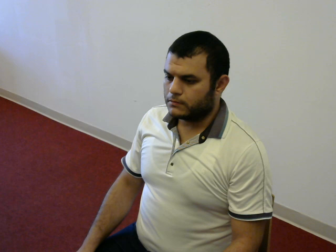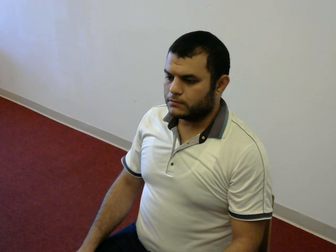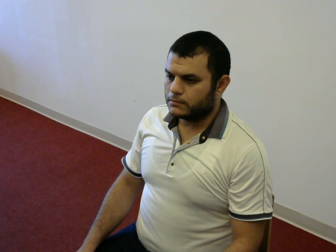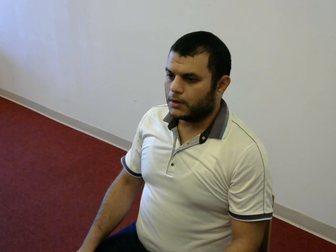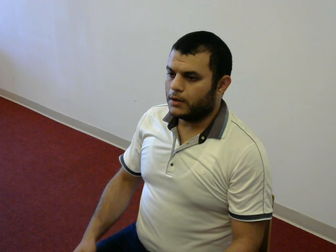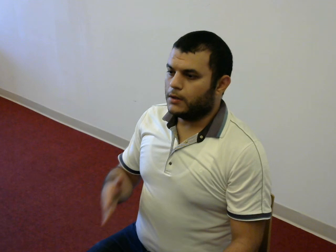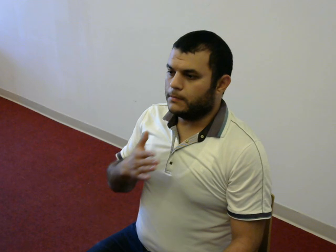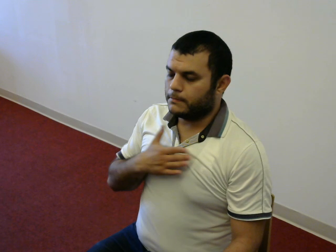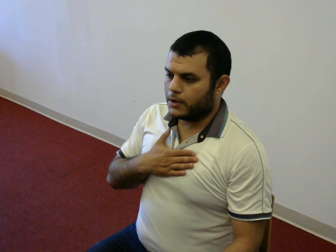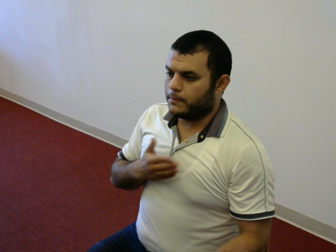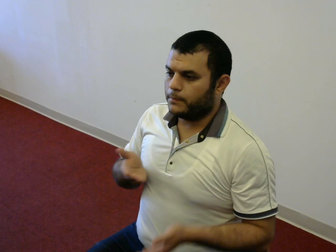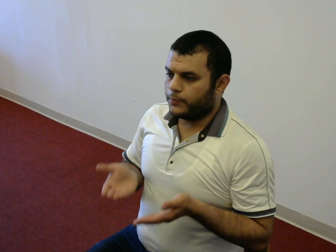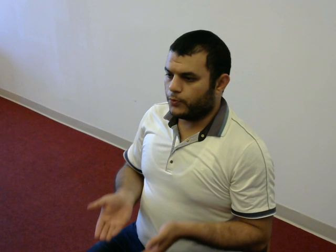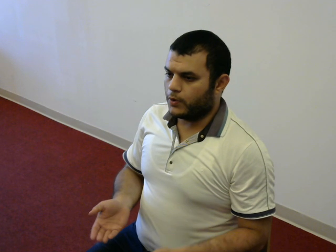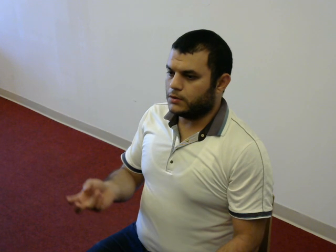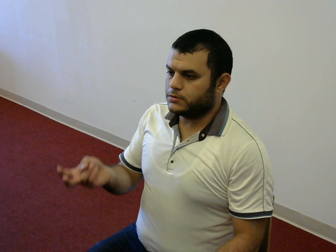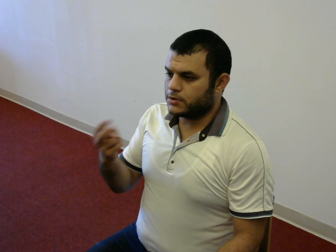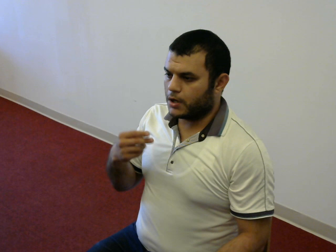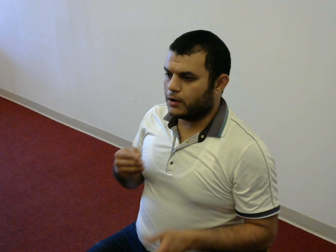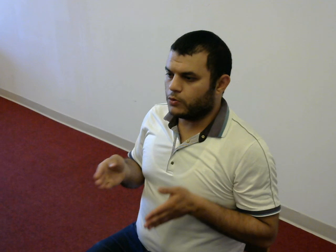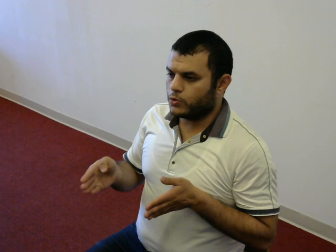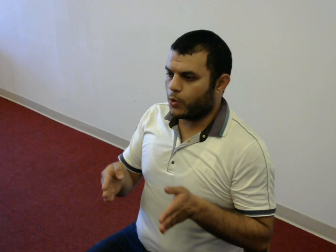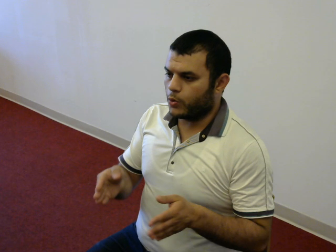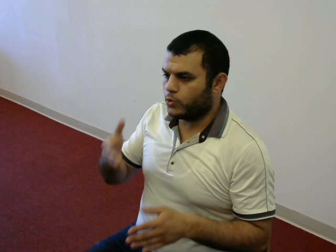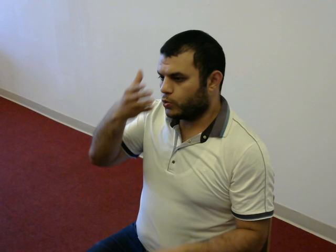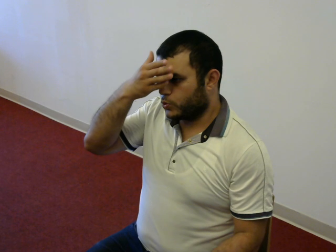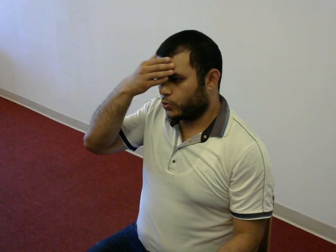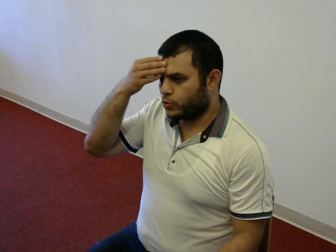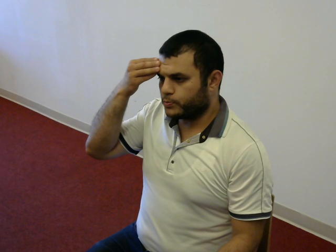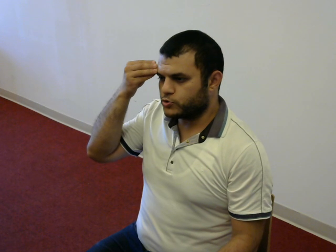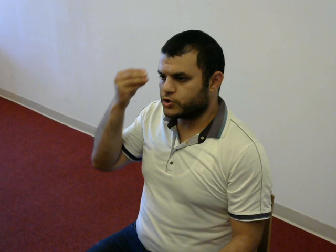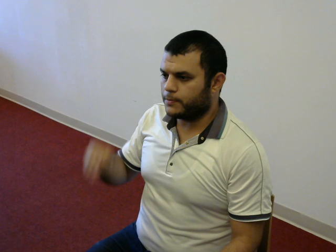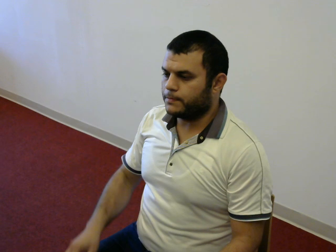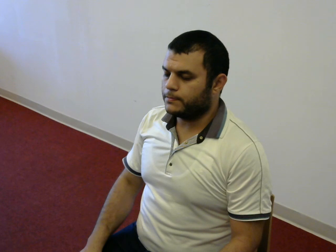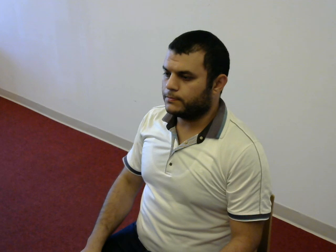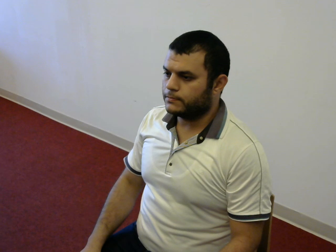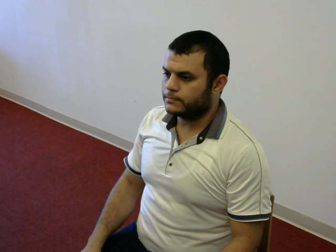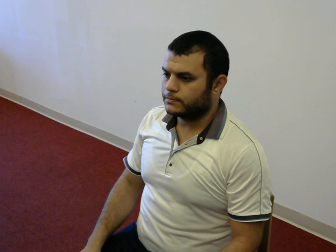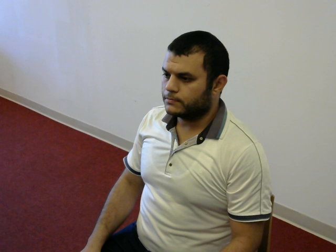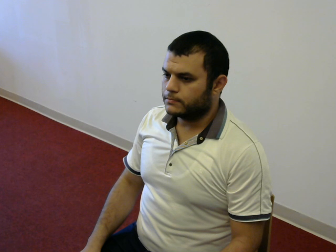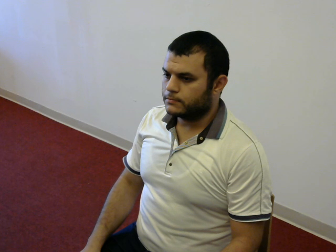Mən bura gələn yolu unutmuşam